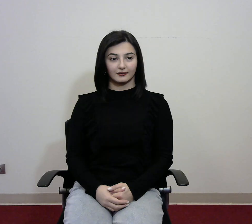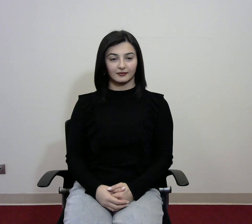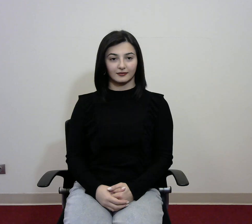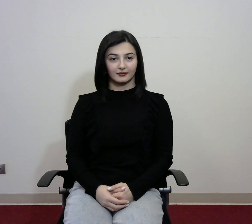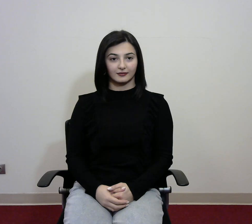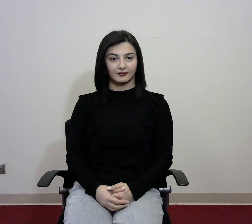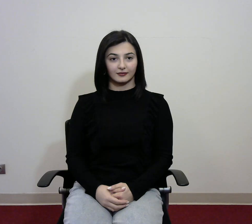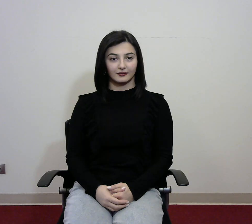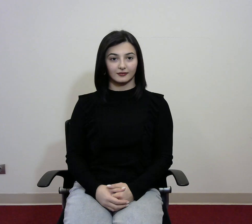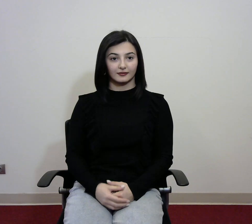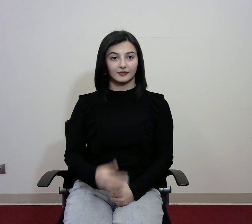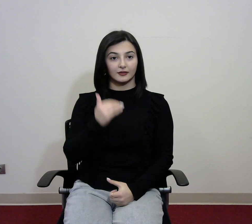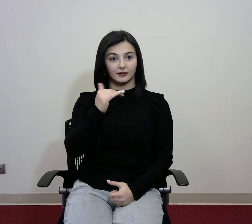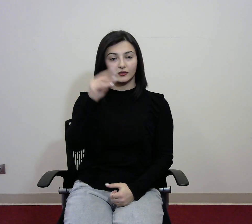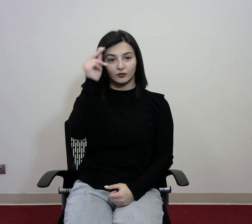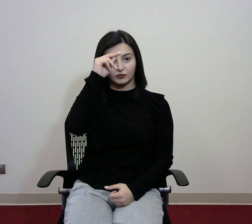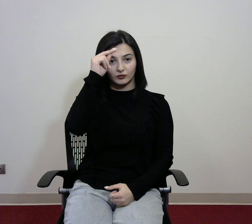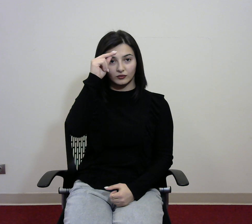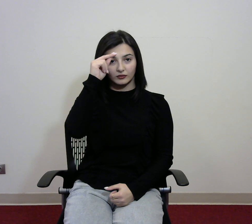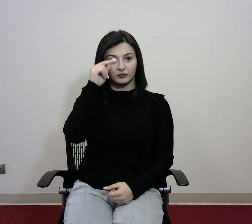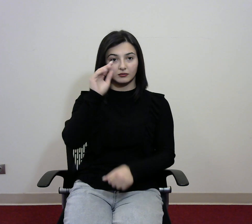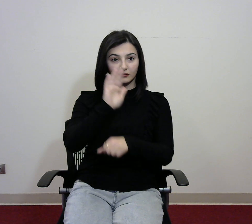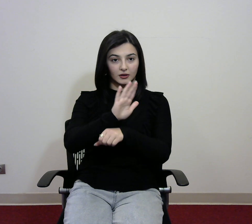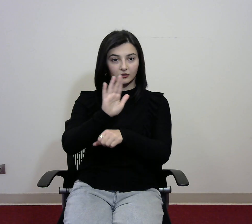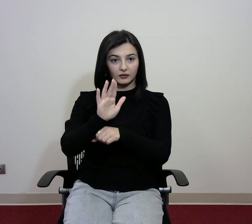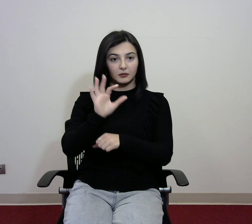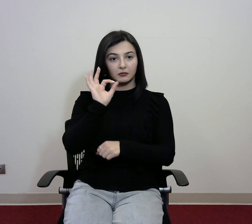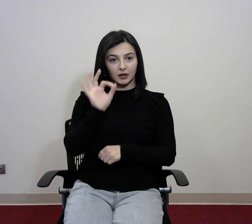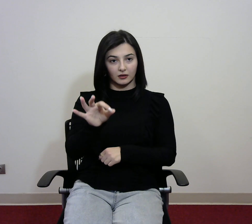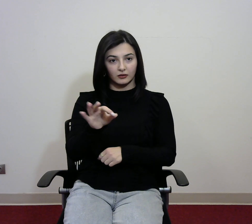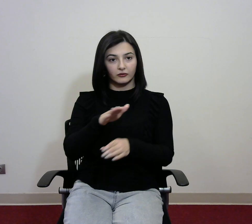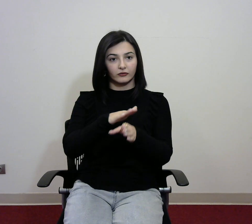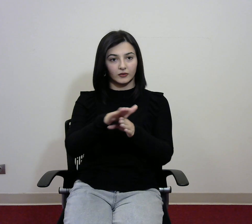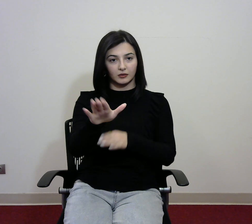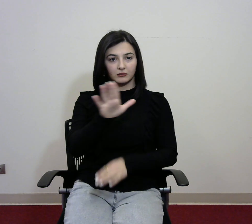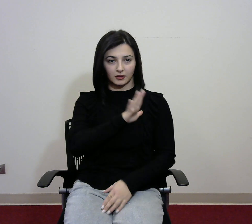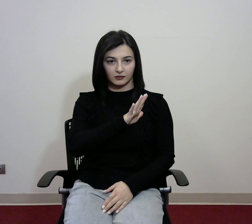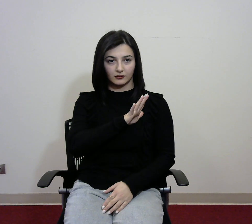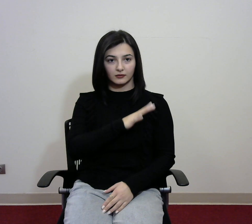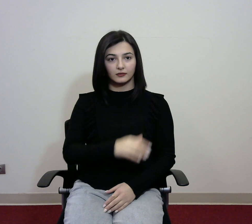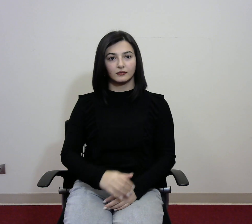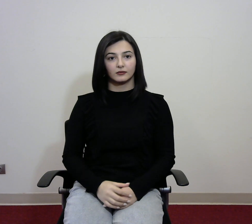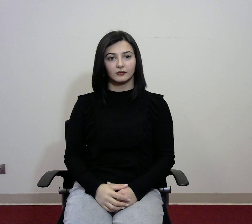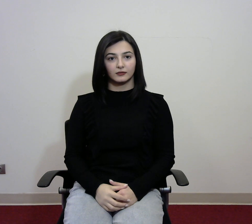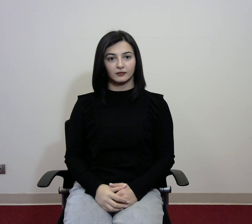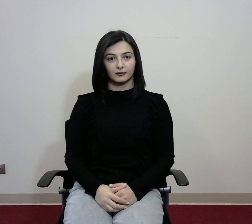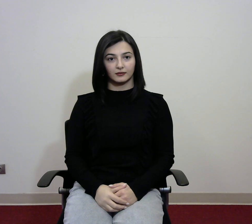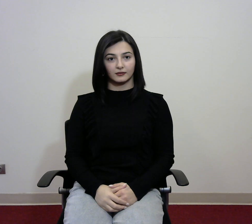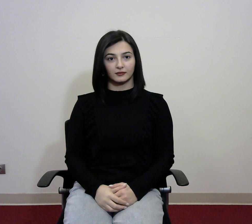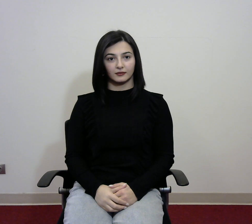Sənin şagirdin tapşırıqları düzgün yerinə yetirib